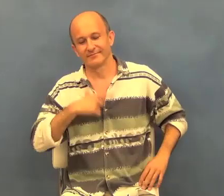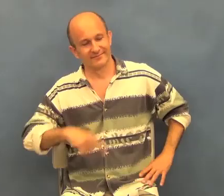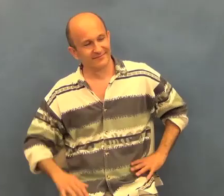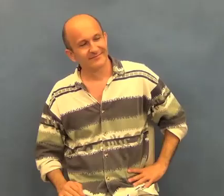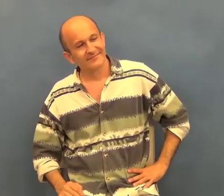Aha.